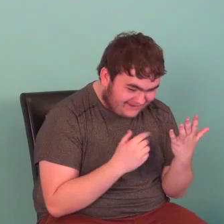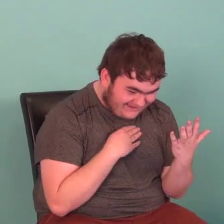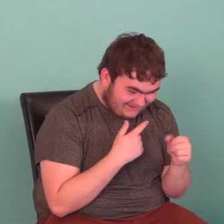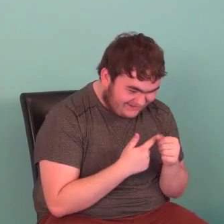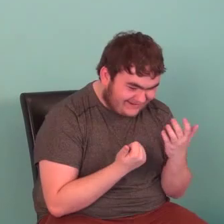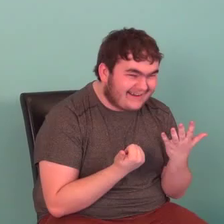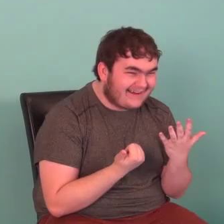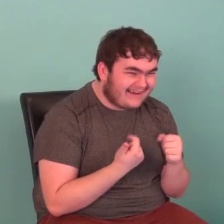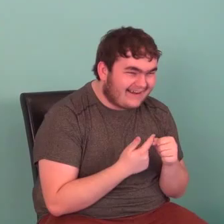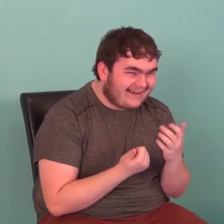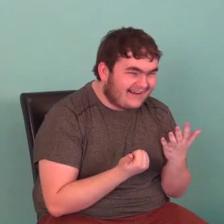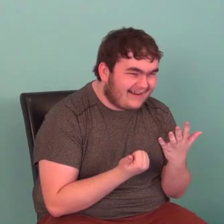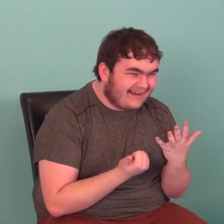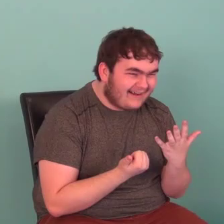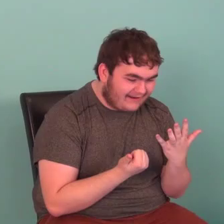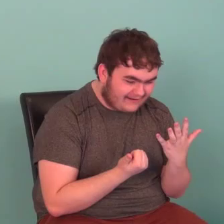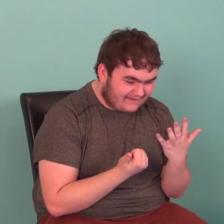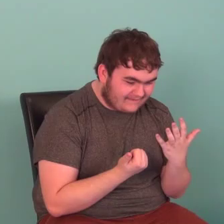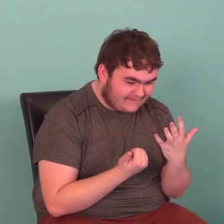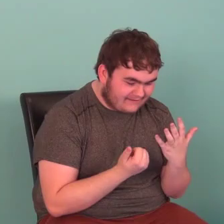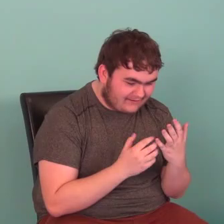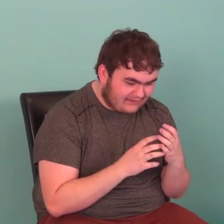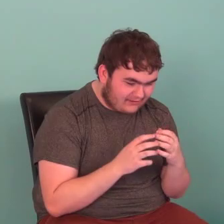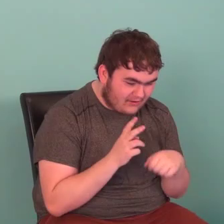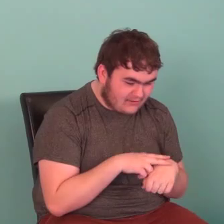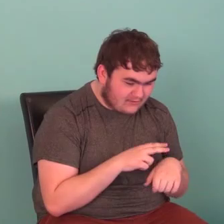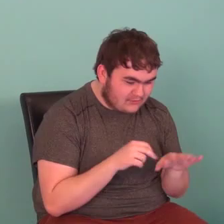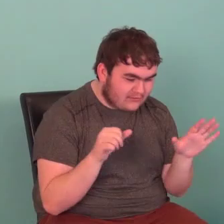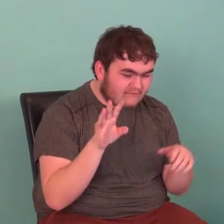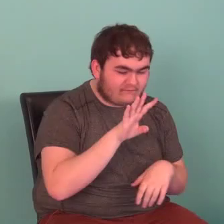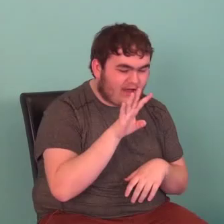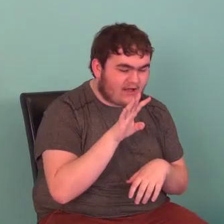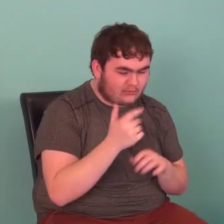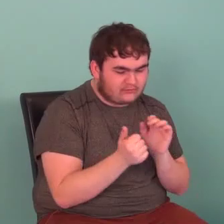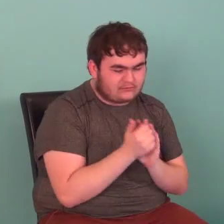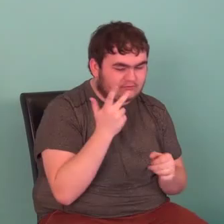Dwudziestego szóstego o godzinie szóstej... czwartej... szesnastej trzydzieści.